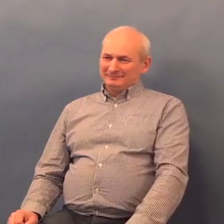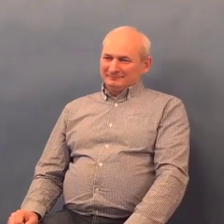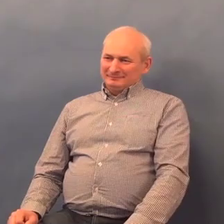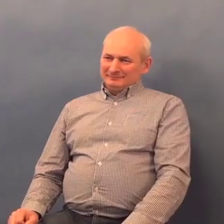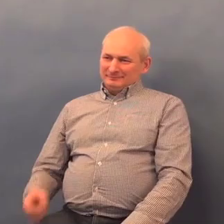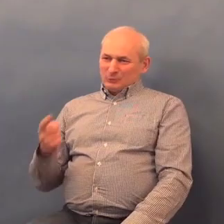Duch.